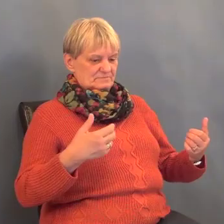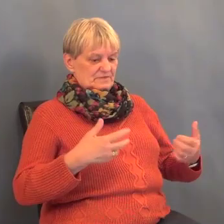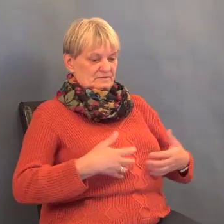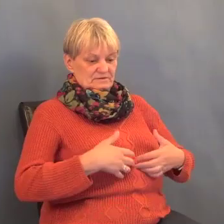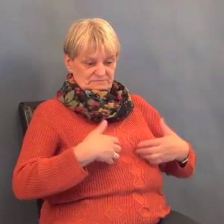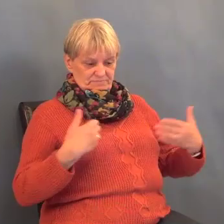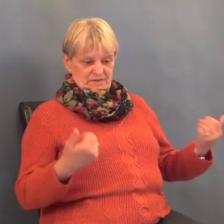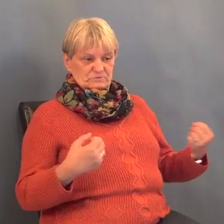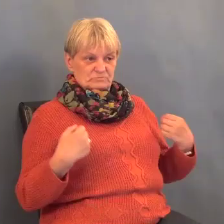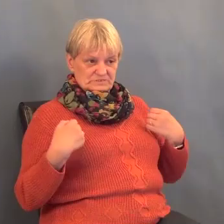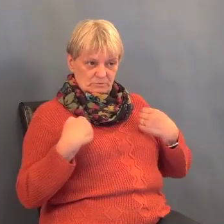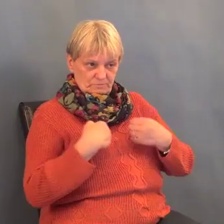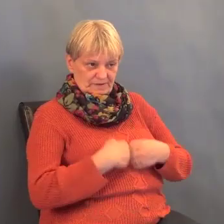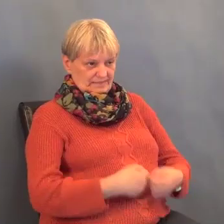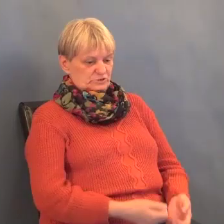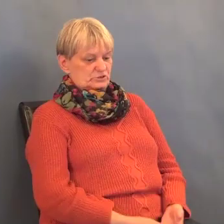Jest rozebrany, a musi być ubrany.